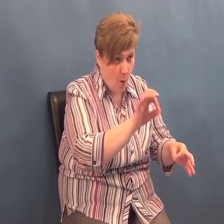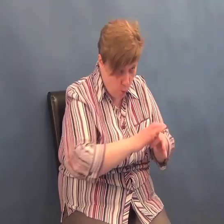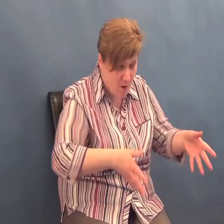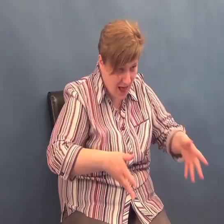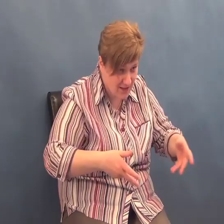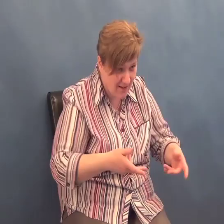Na ulicy?